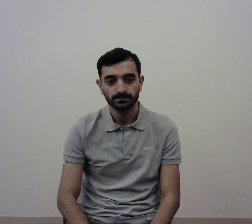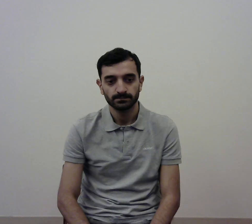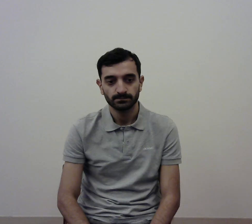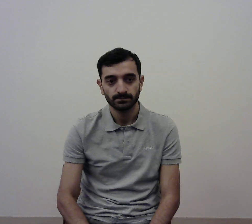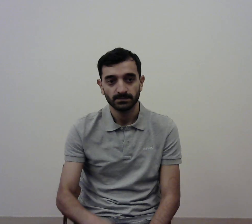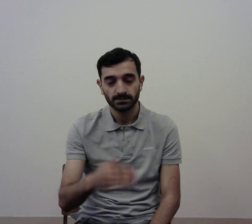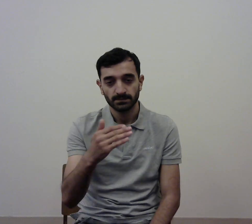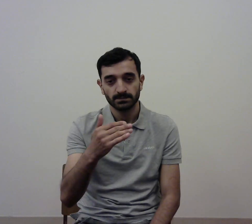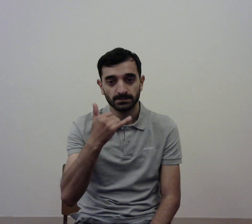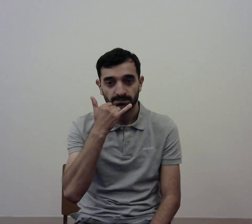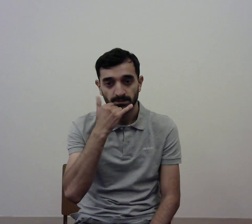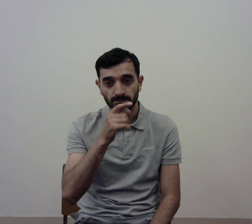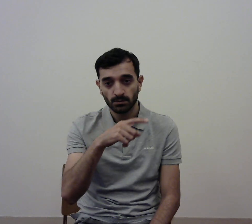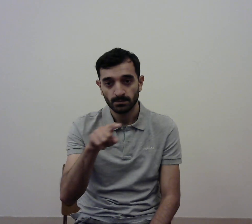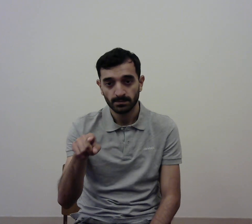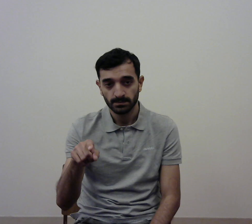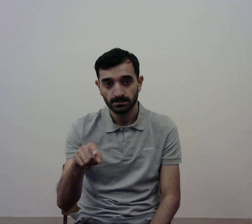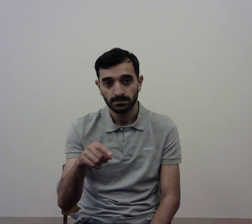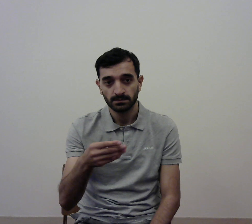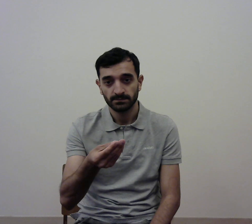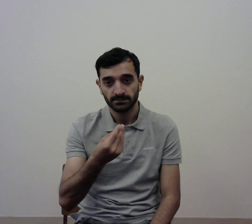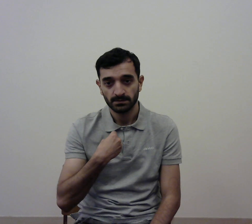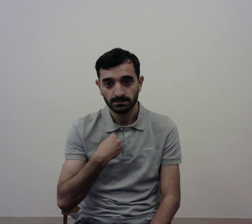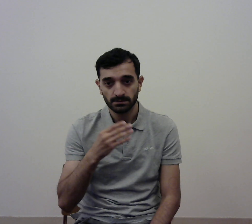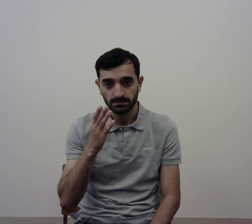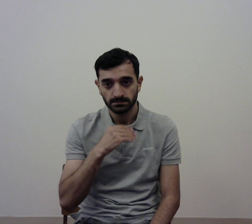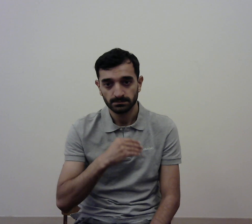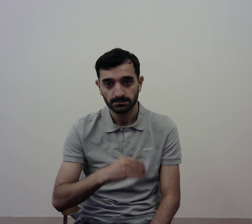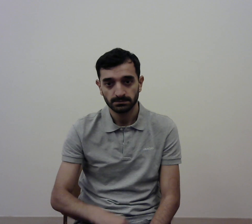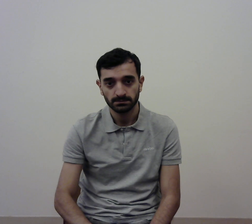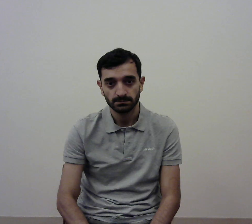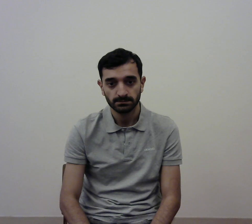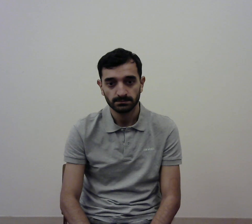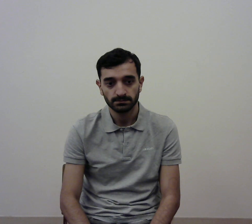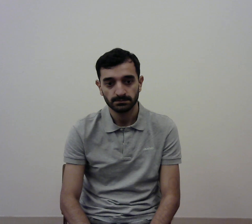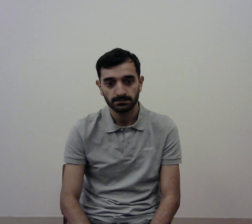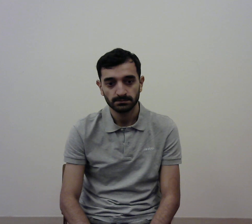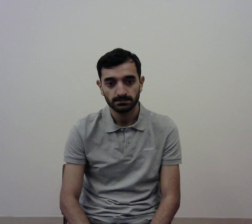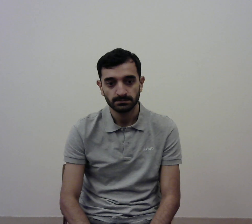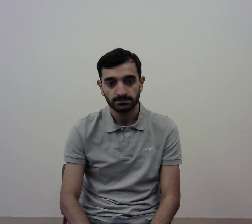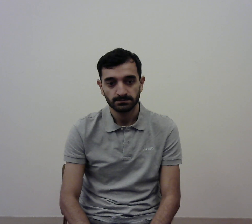Siz telefon nömrənizi verə bilərsinizmi?